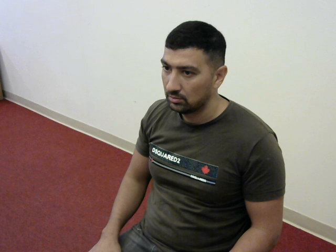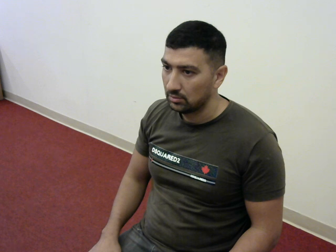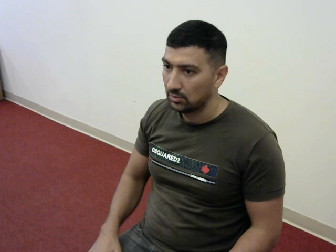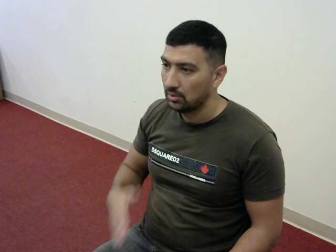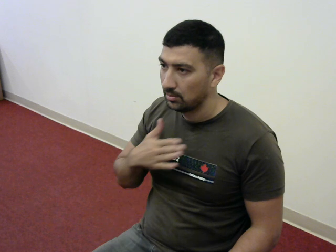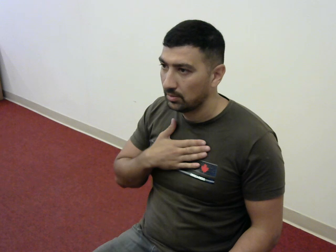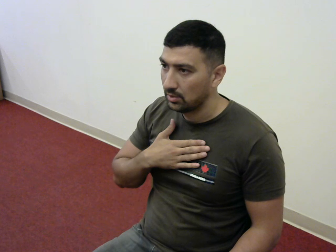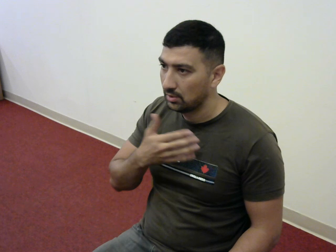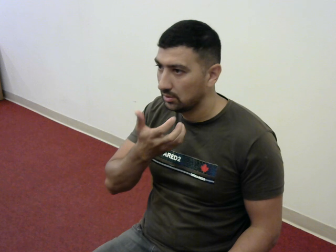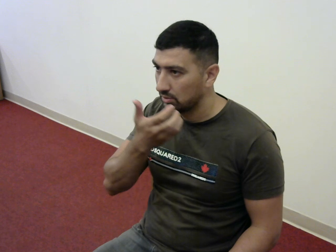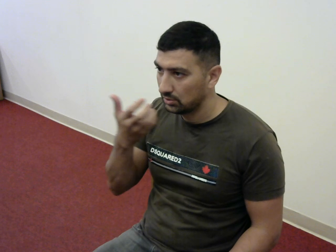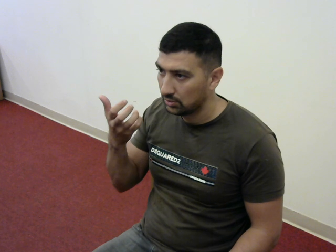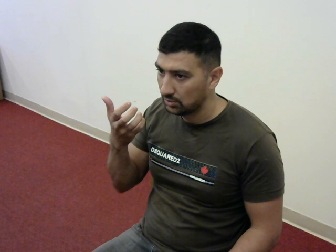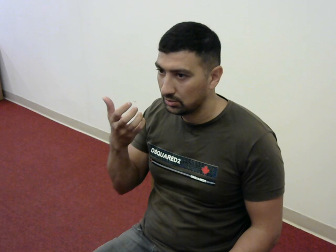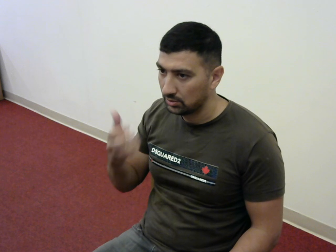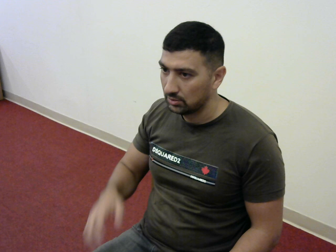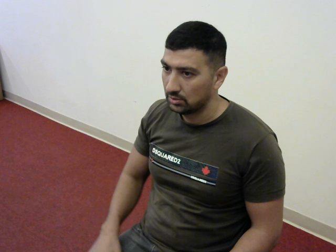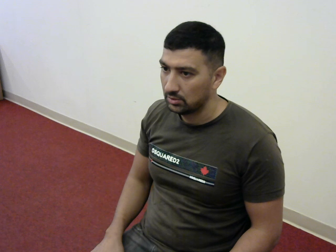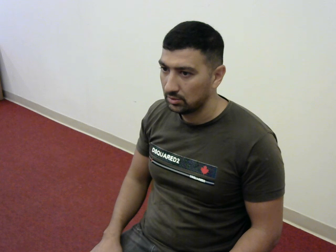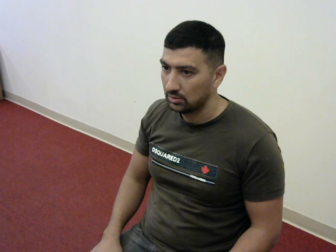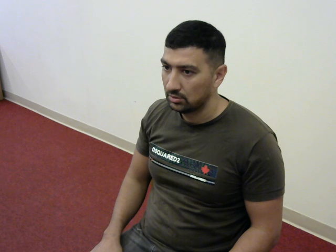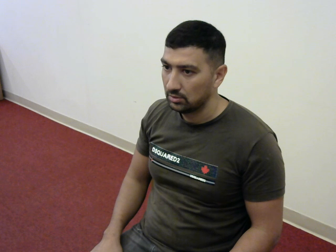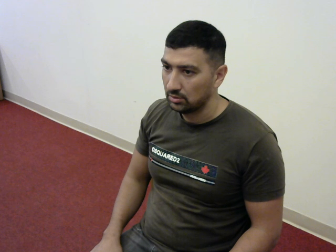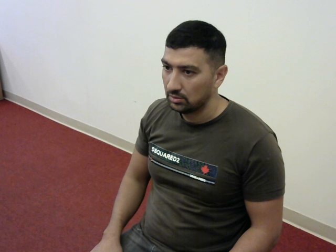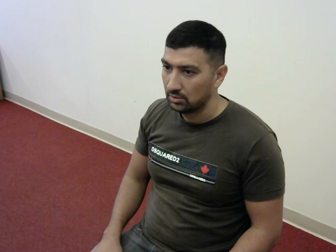Mənə istidir